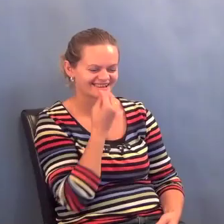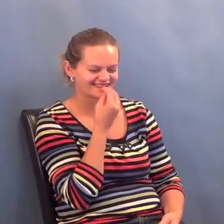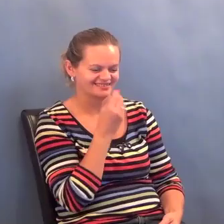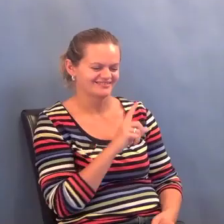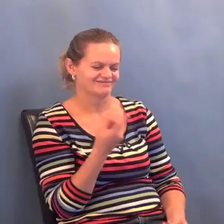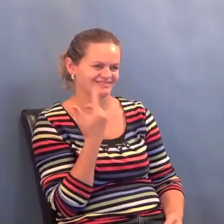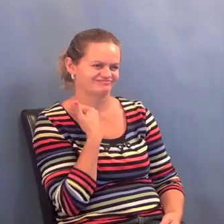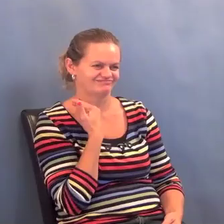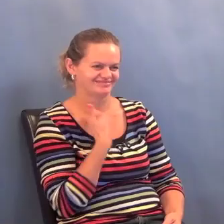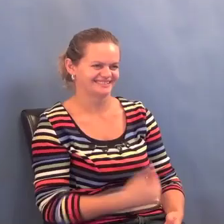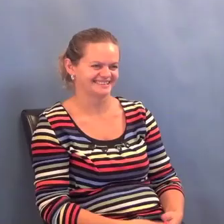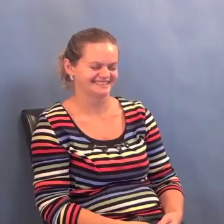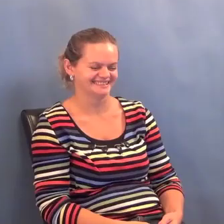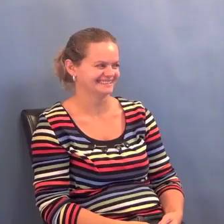Nie wolno pić alkoholu i jeść.